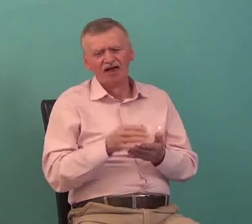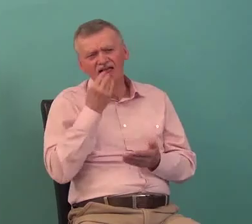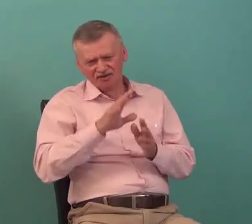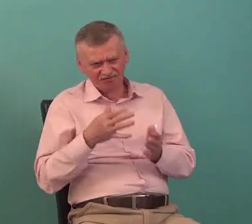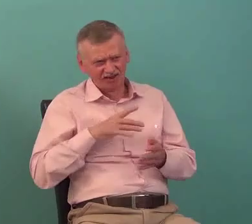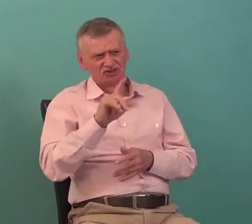Sto złotych.